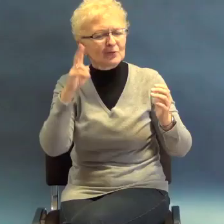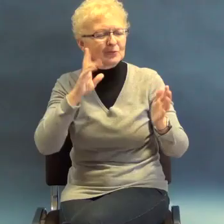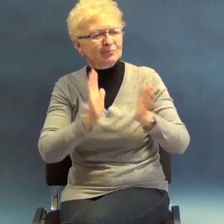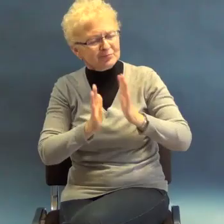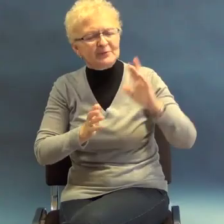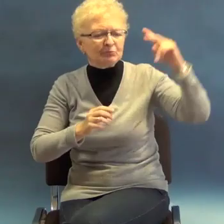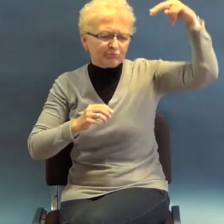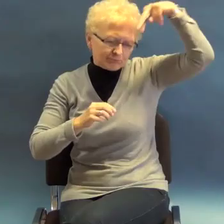Zszedł na dół.